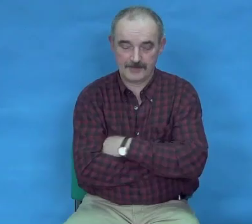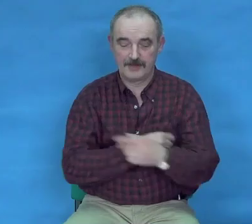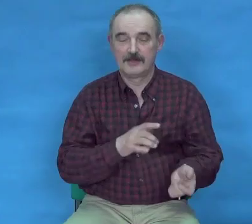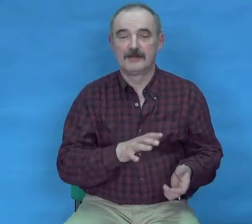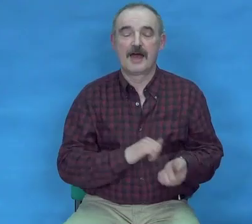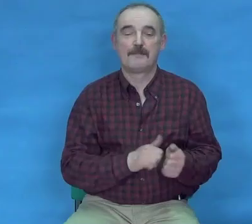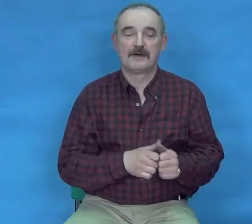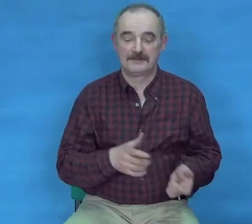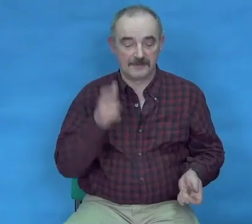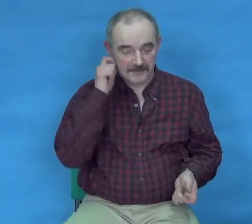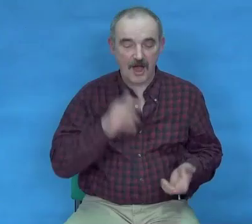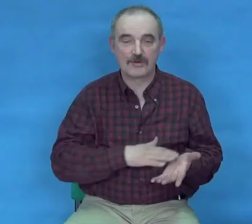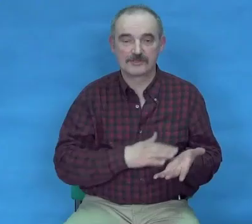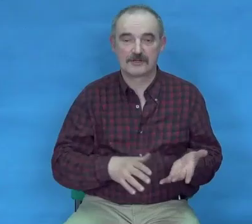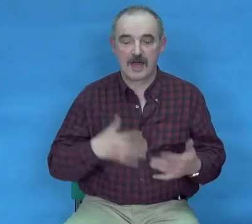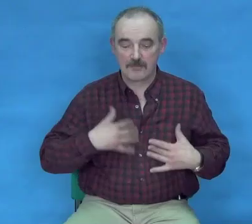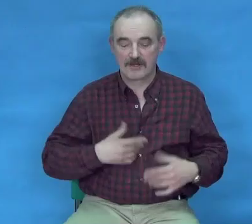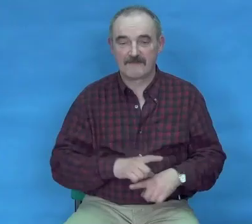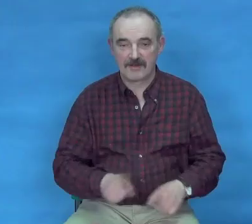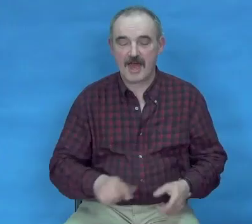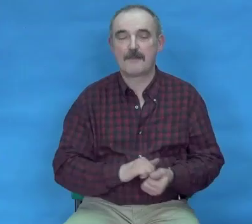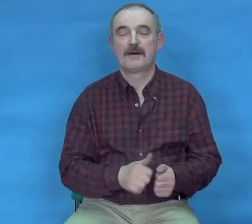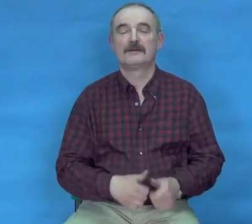Albo jak kobieta ma miesiączkę, nie może się tak ubierać, albo...